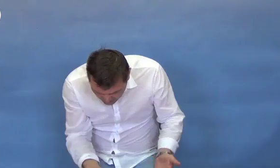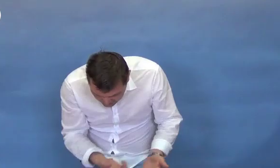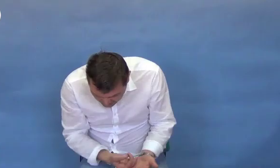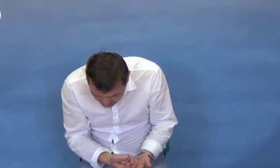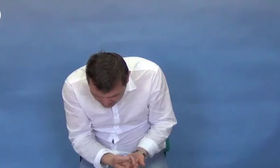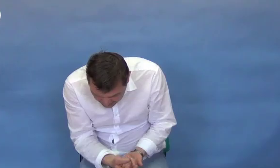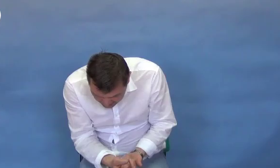Sanki.